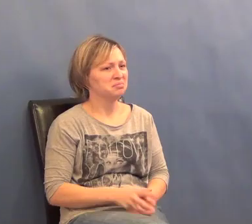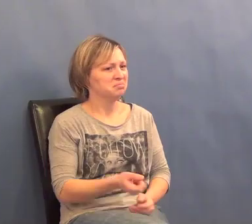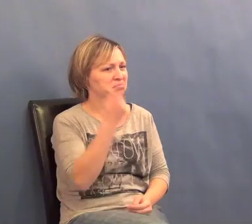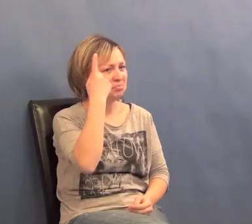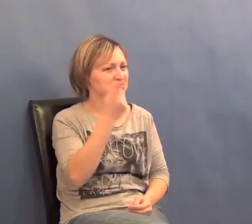Dziwne.